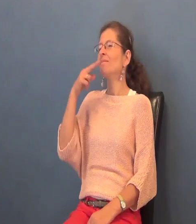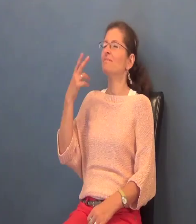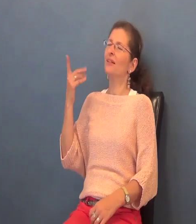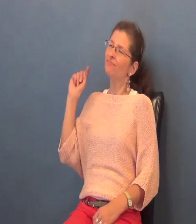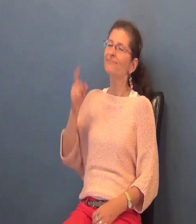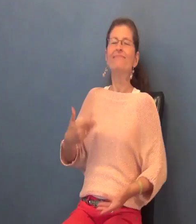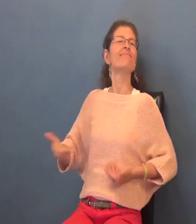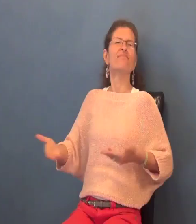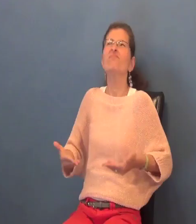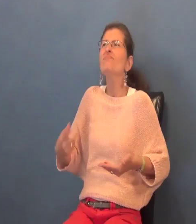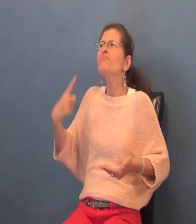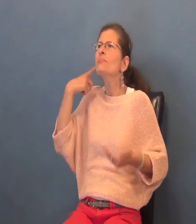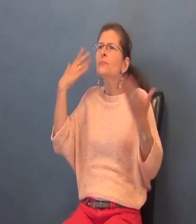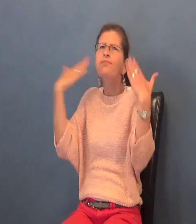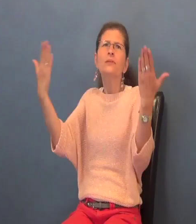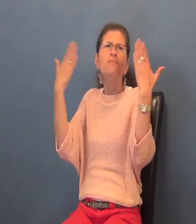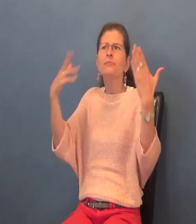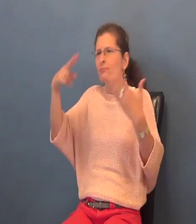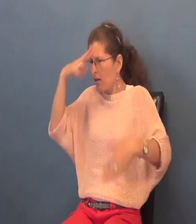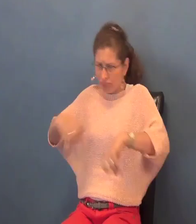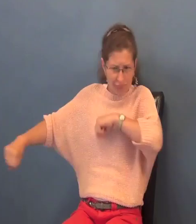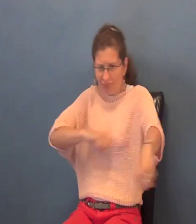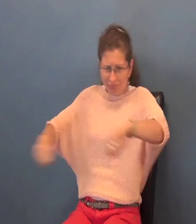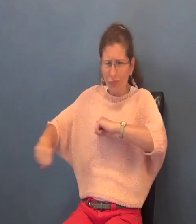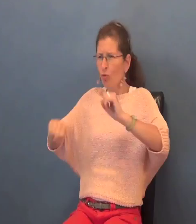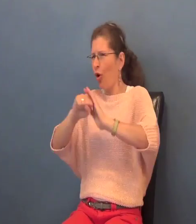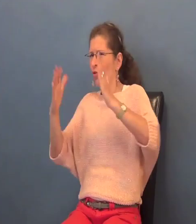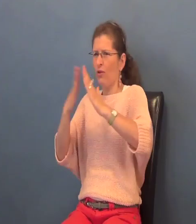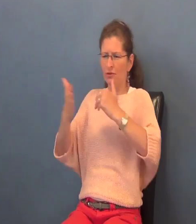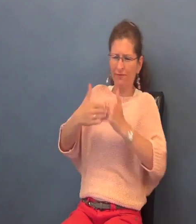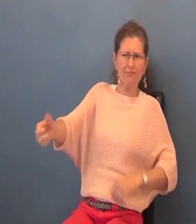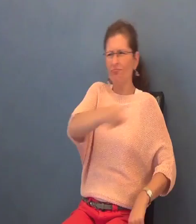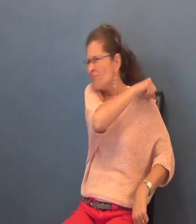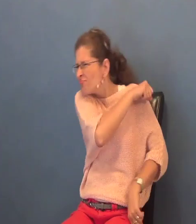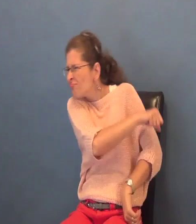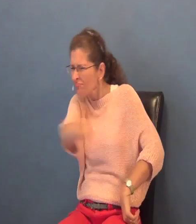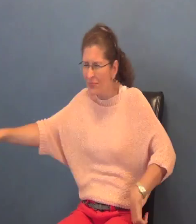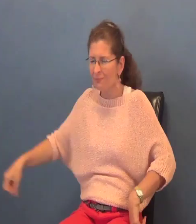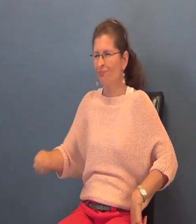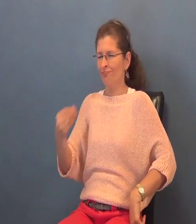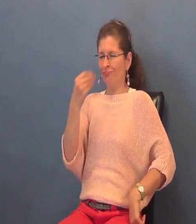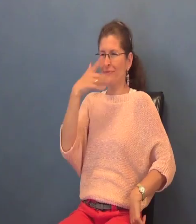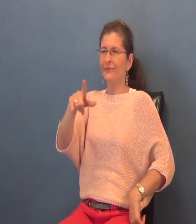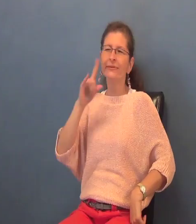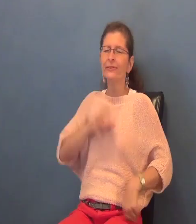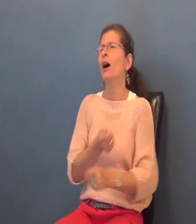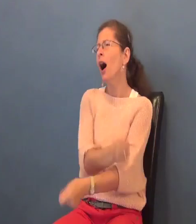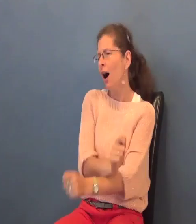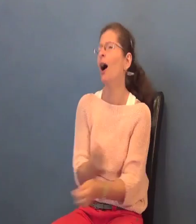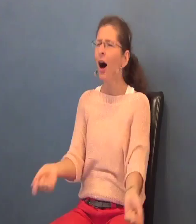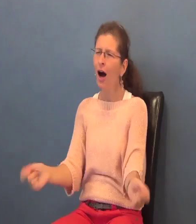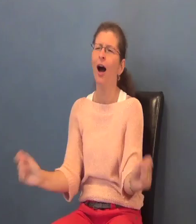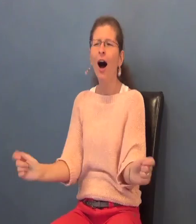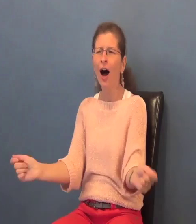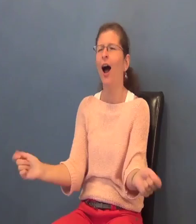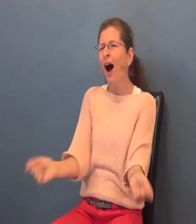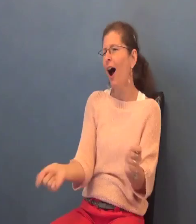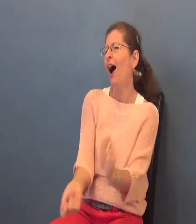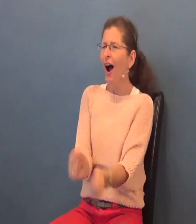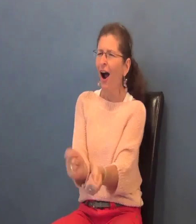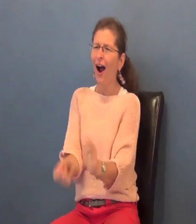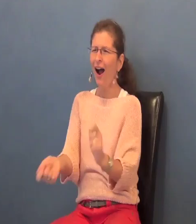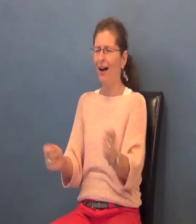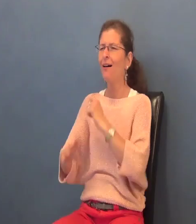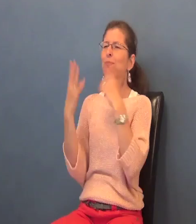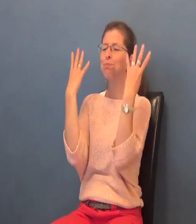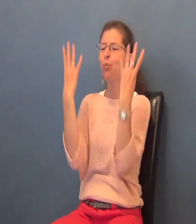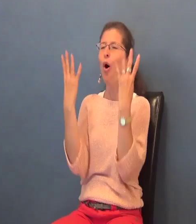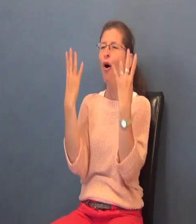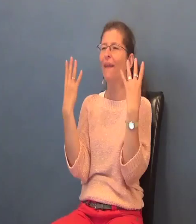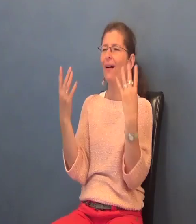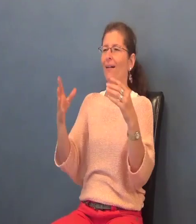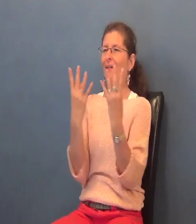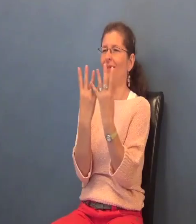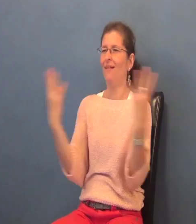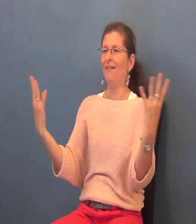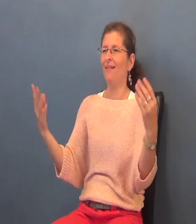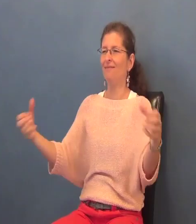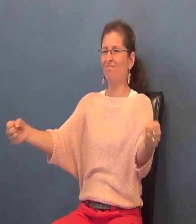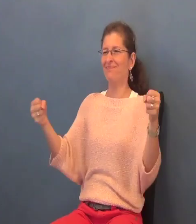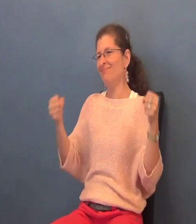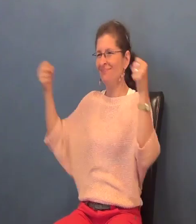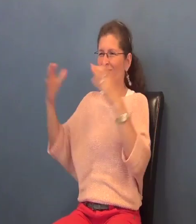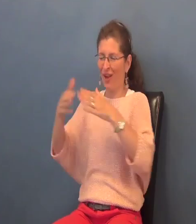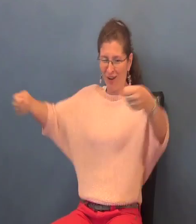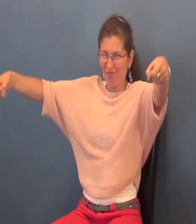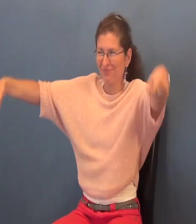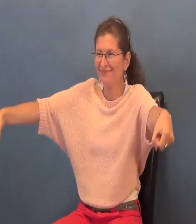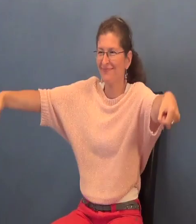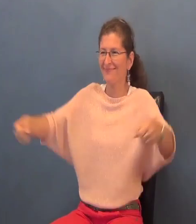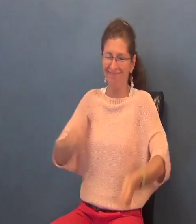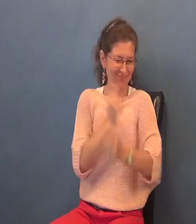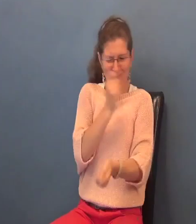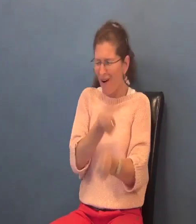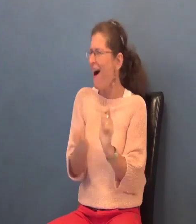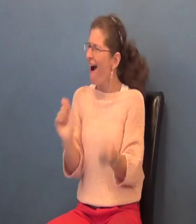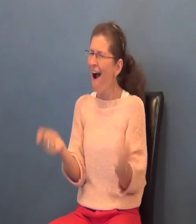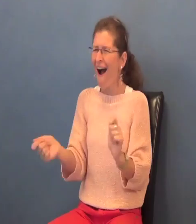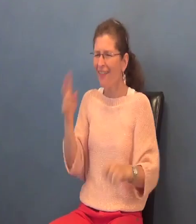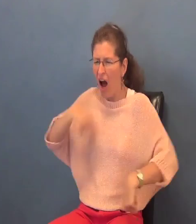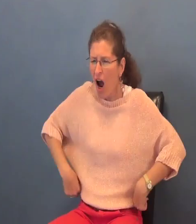Tata przechadza się, słyszy głośną muzykę. Szybko idzie do domu, otwiera drzwi, a tam synek gra na perkusji zrobionej z kawałka płotu.